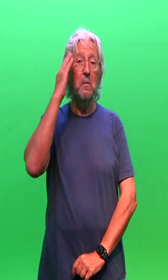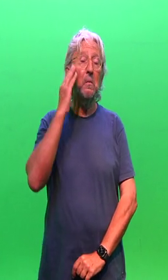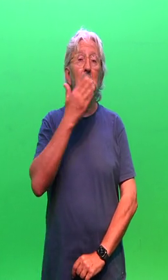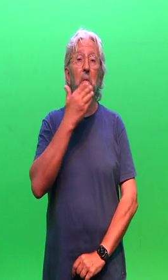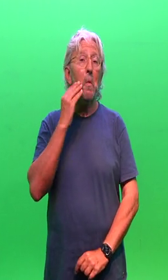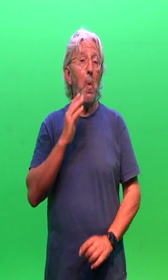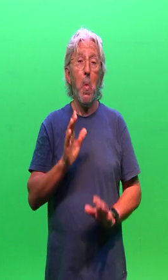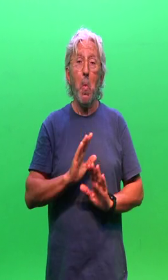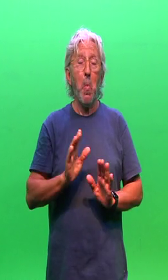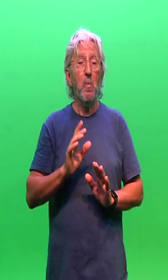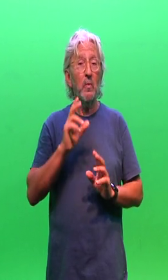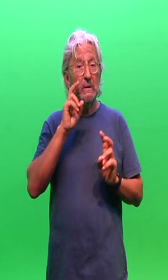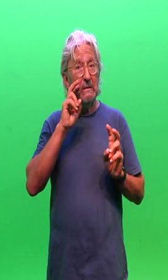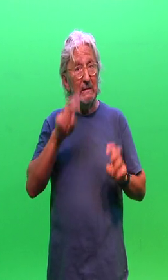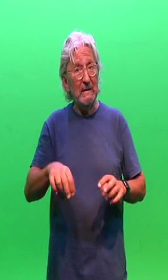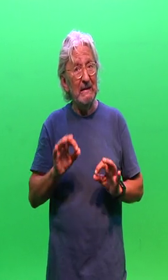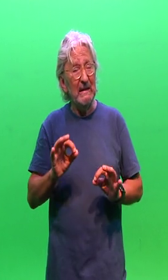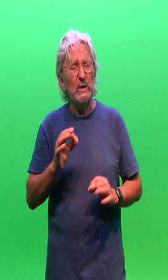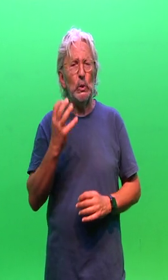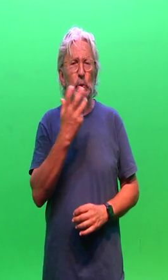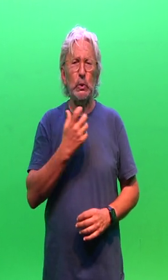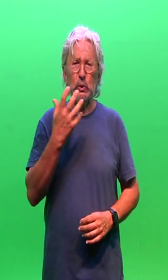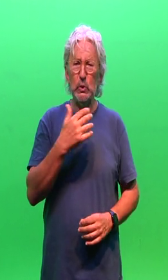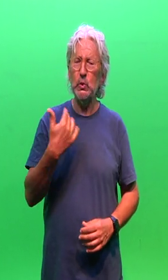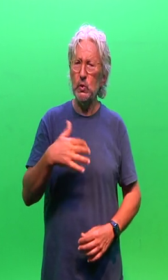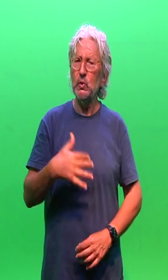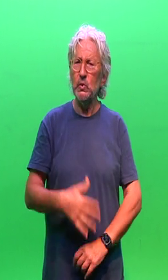Al matí i a la tarda no, però quan m'aixeco em cou força.